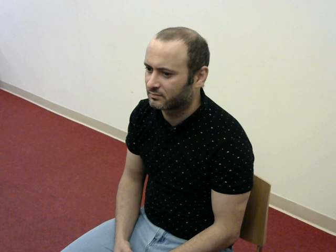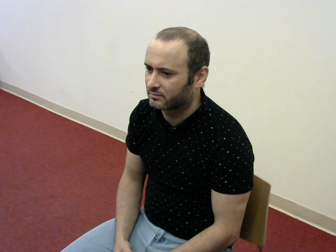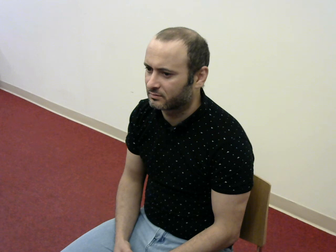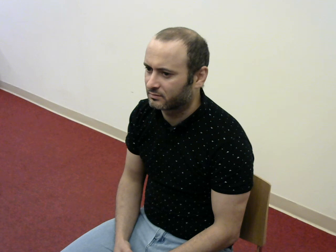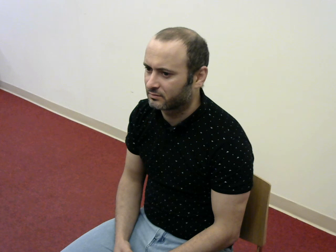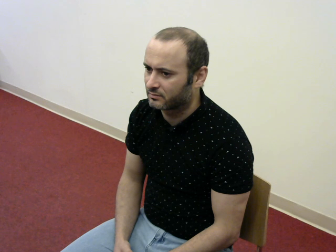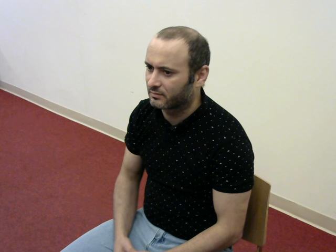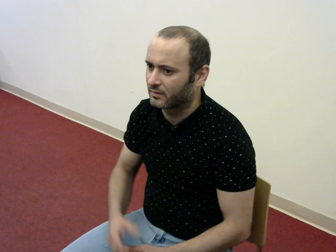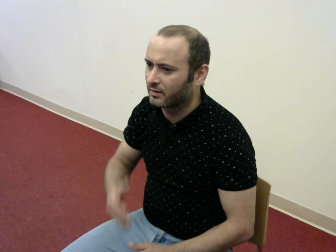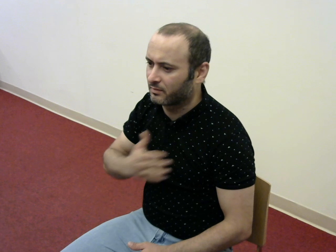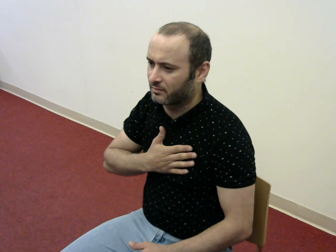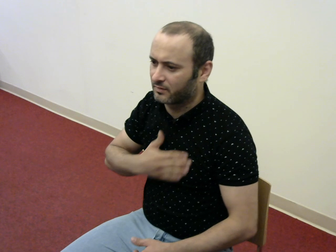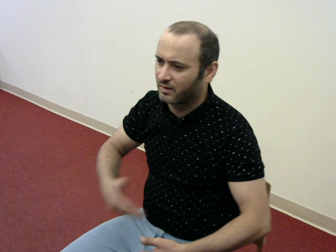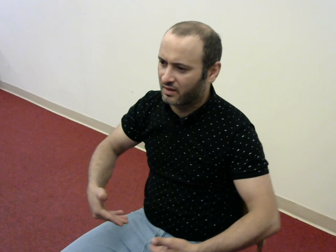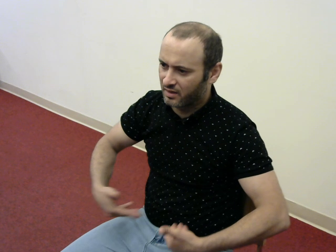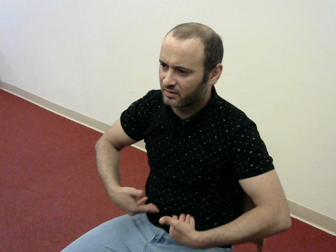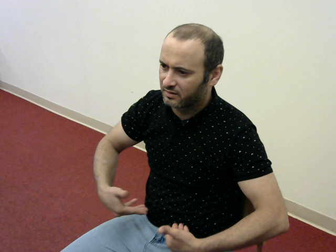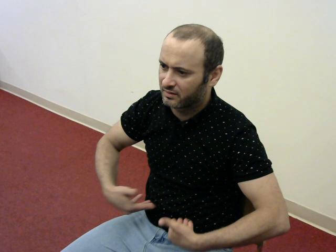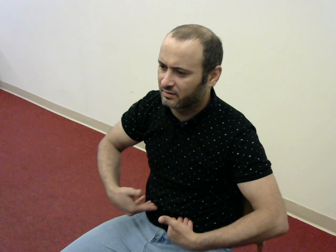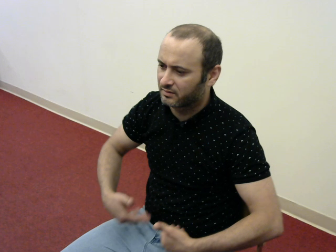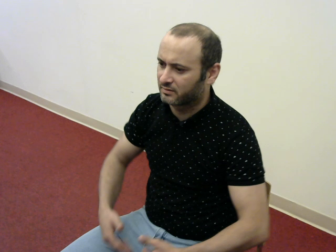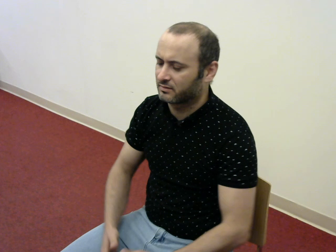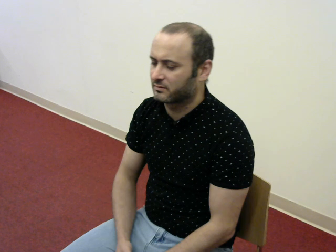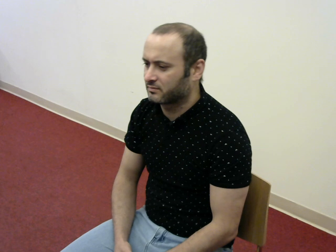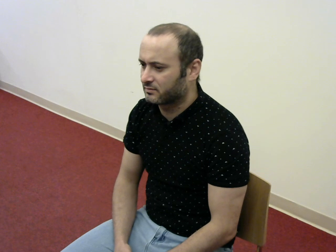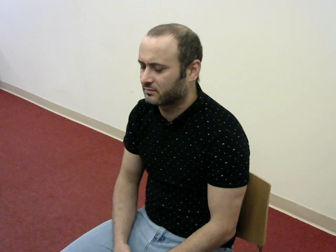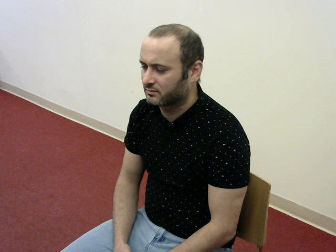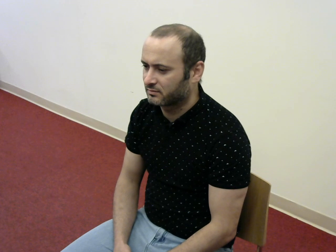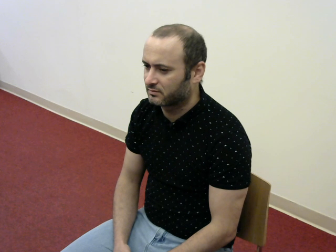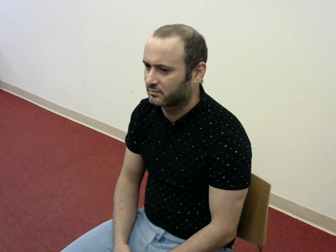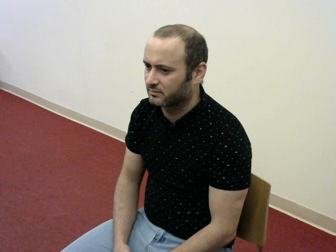Mən acam